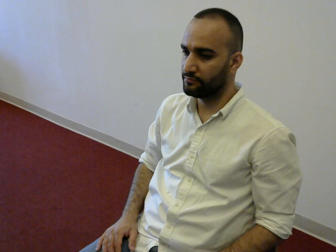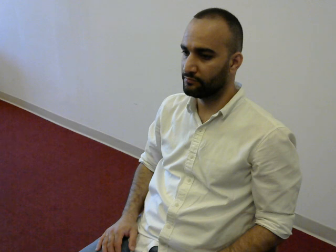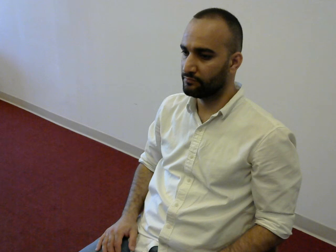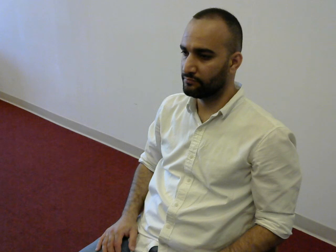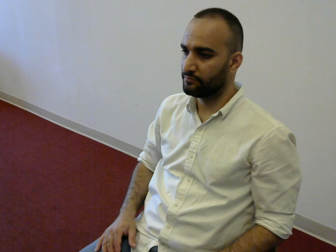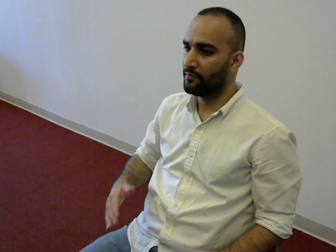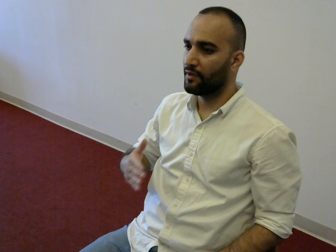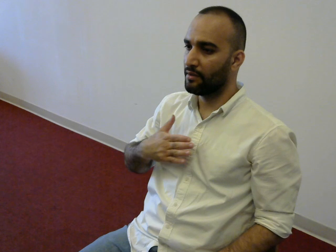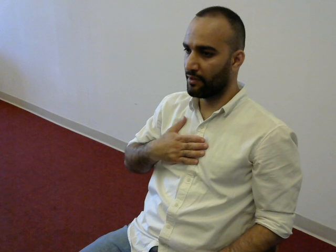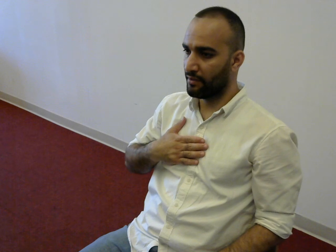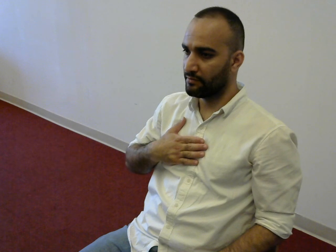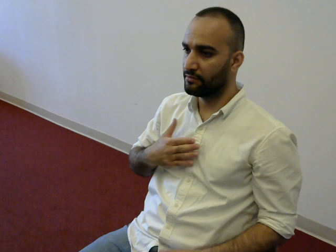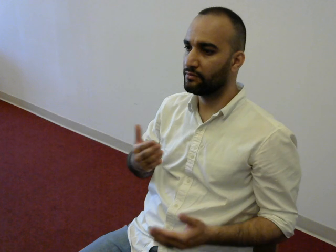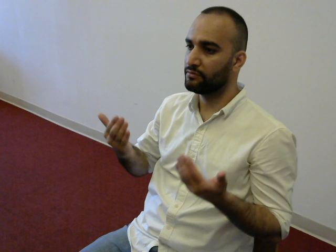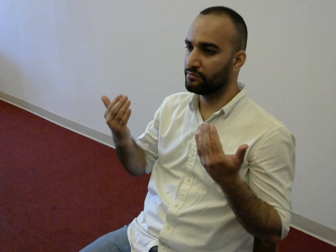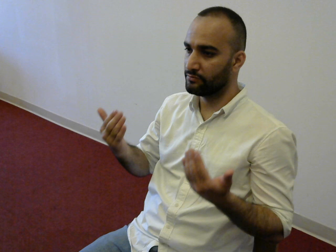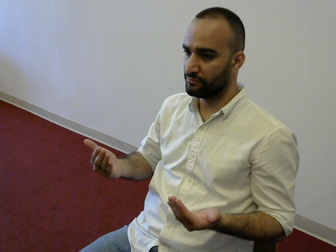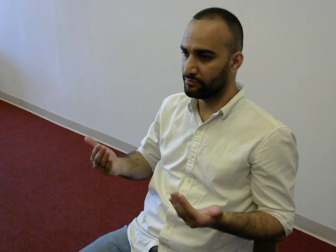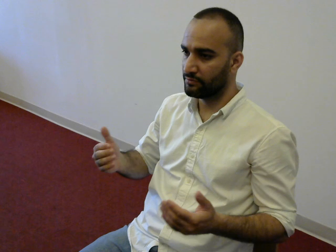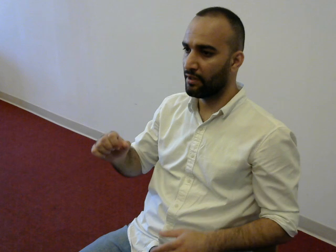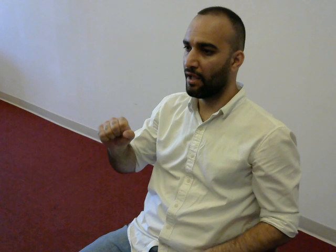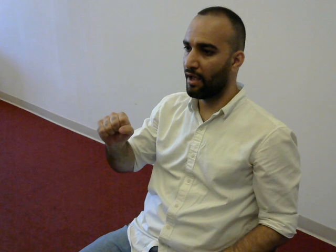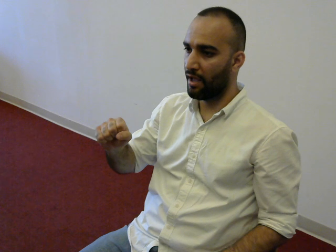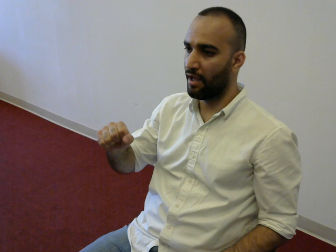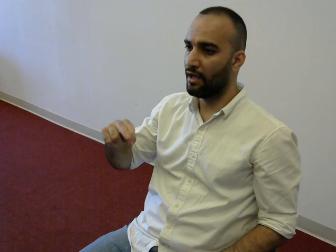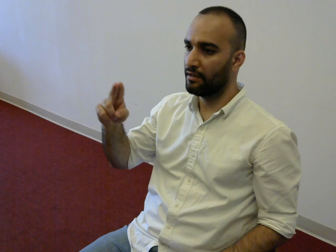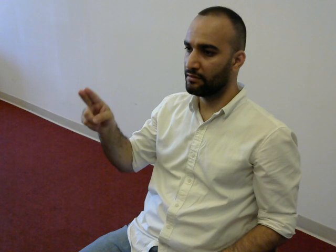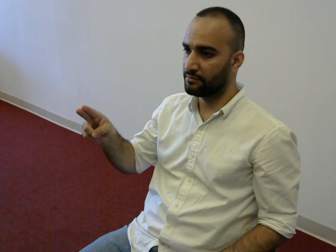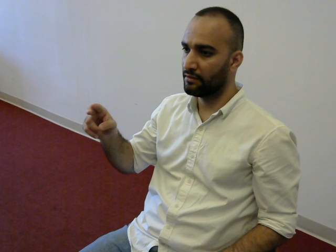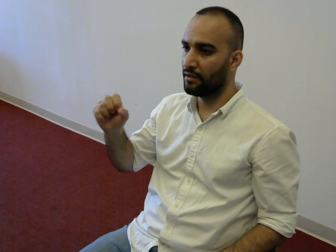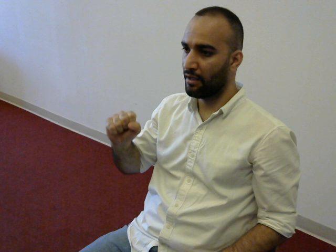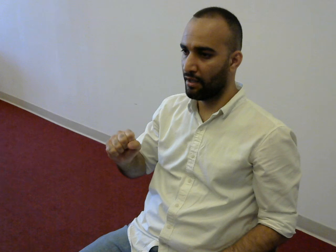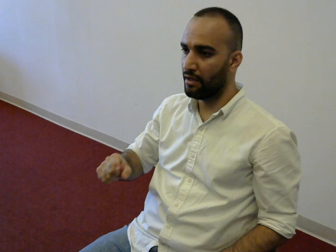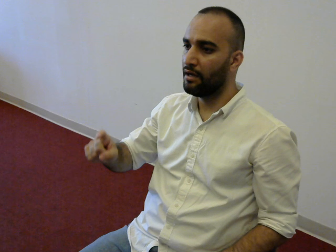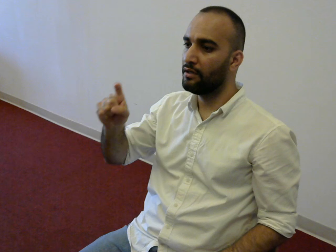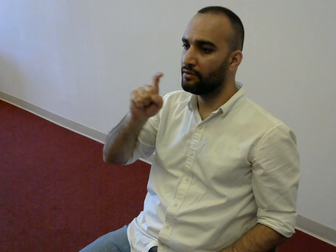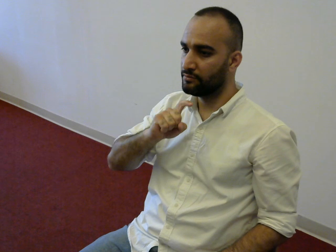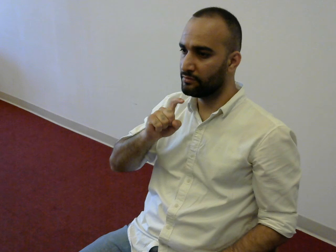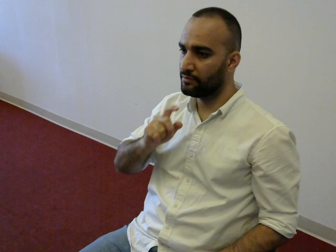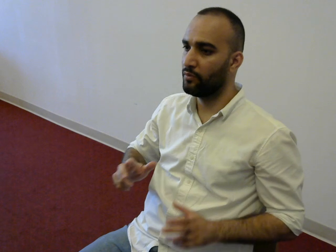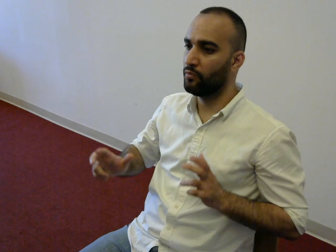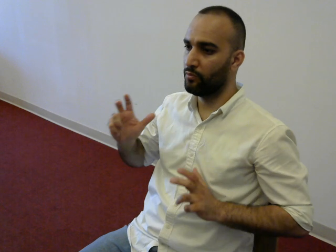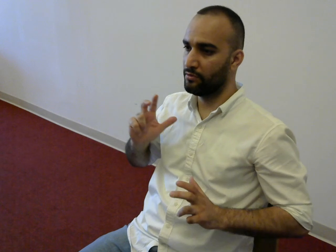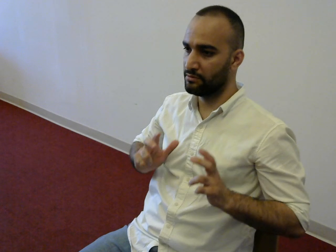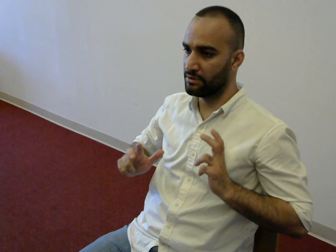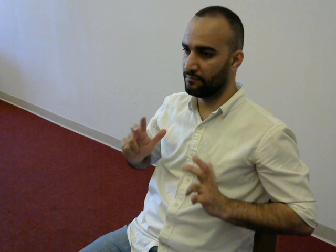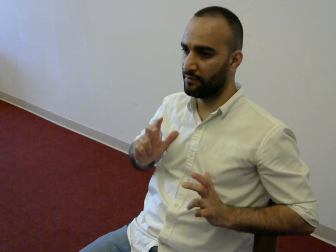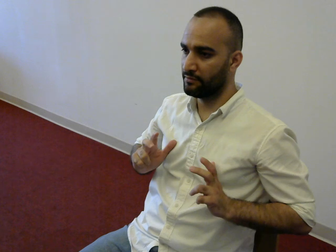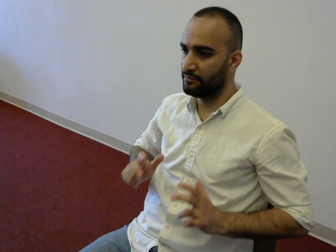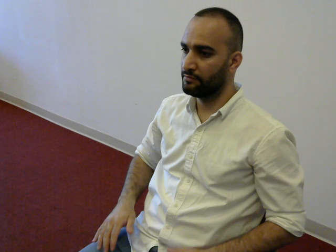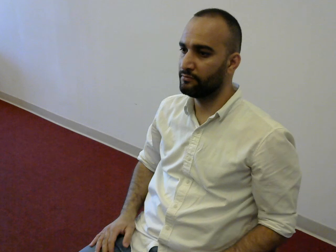Mən indi ADA universitetindəyəm